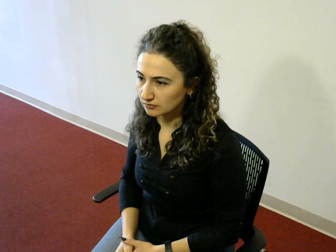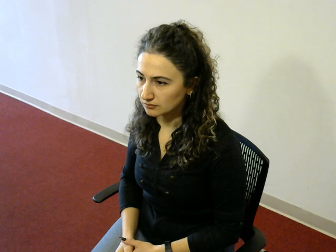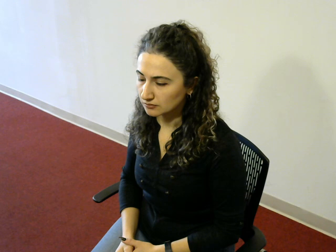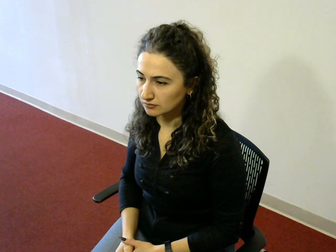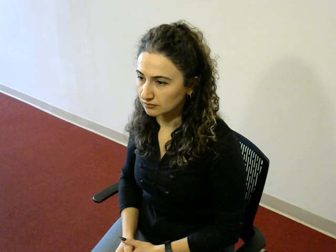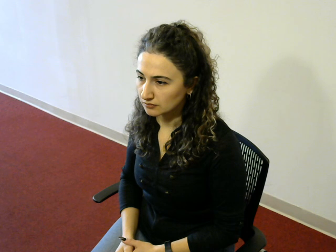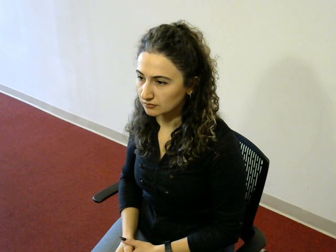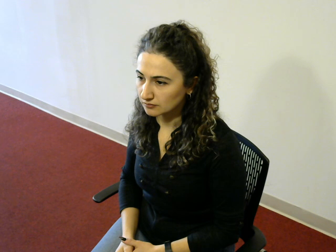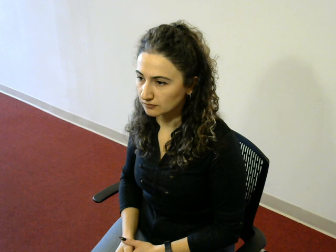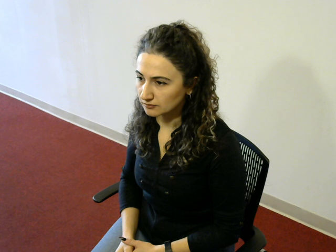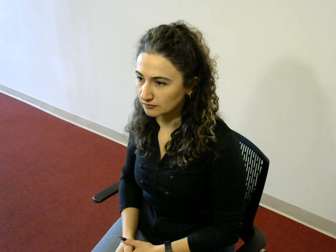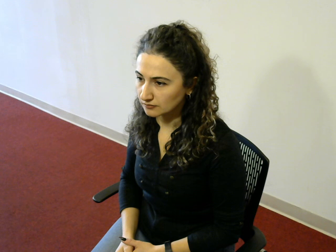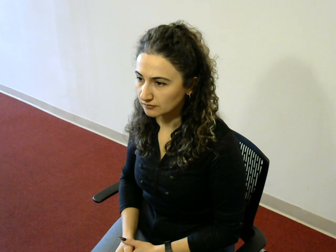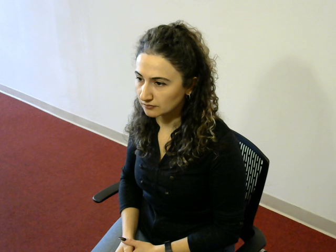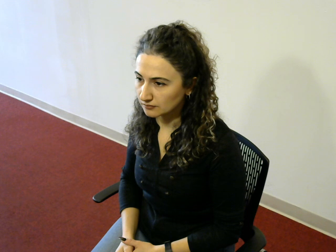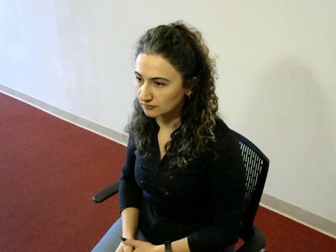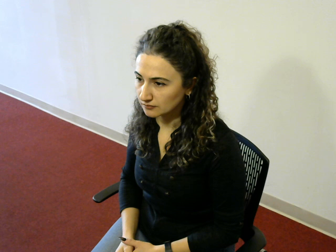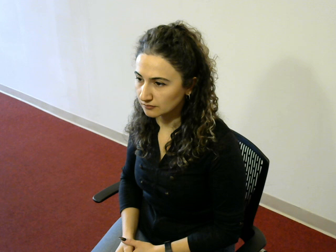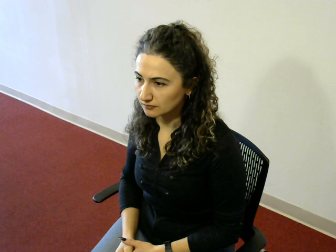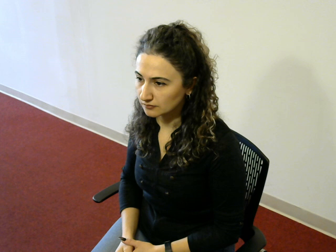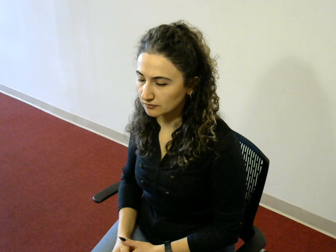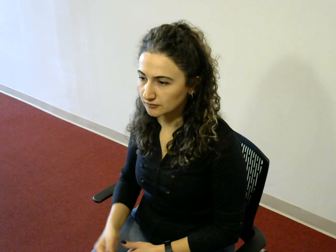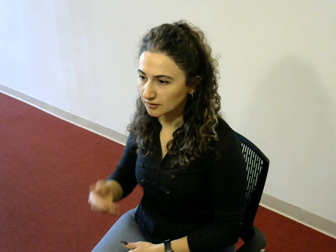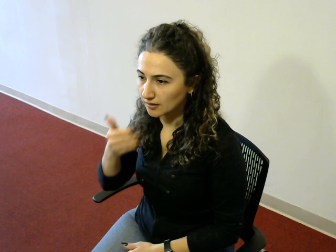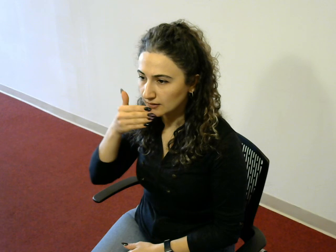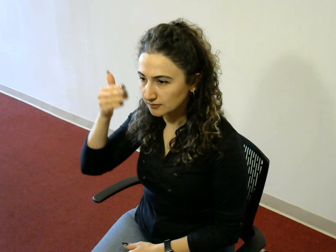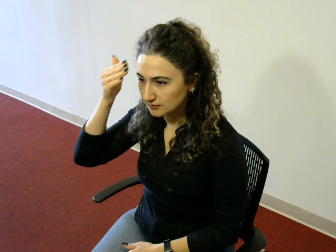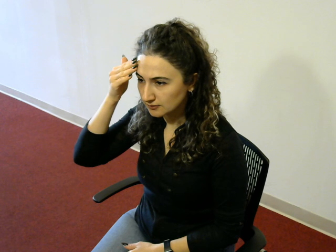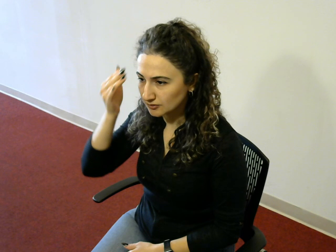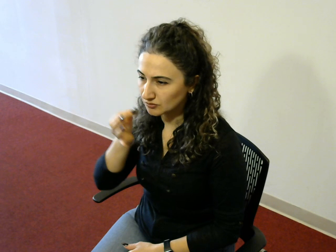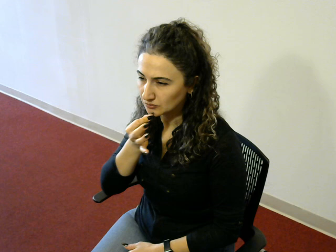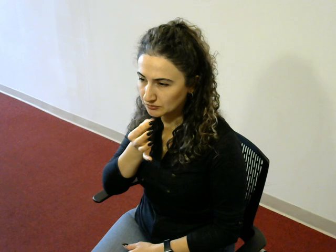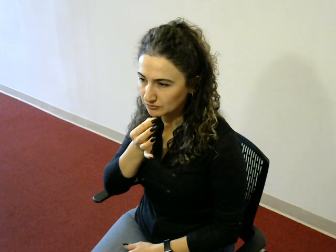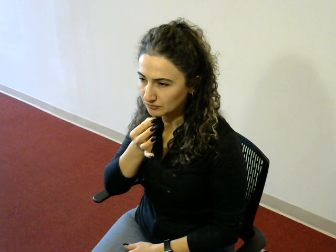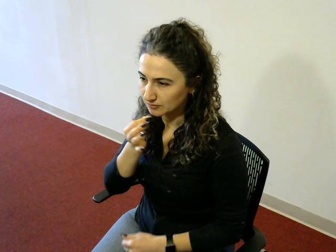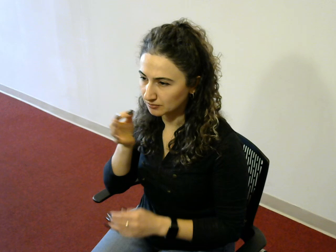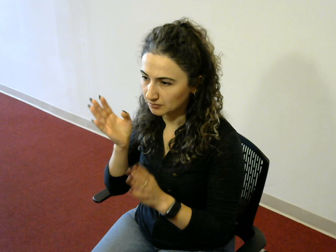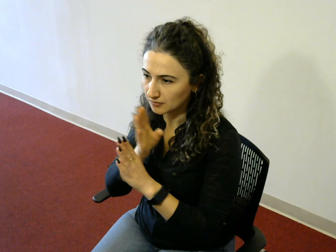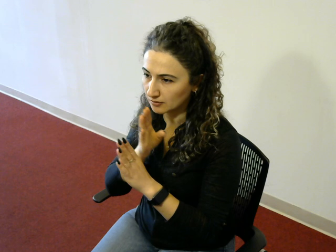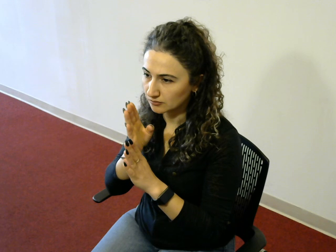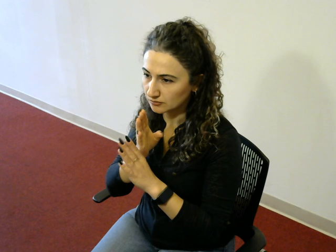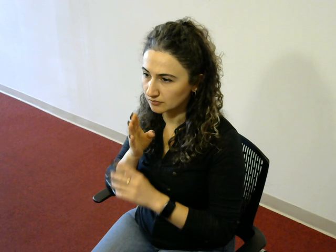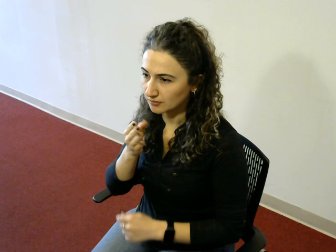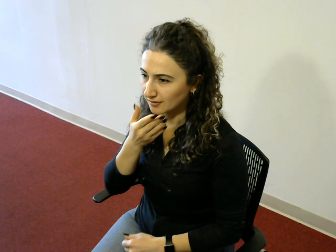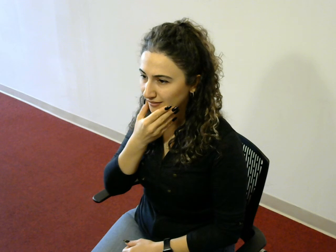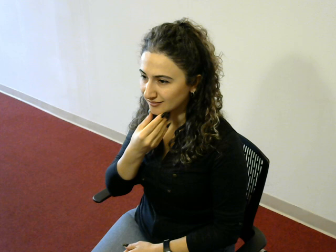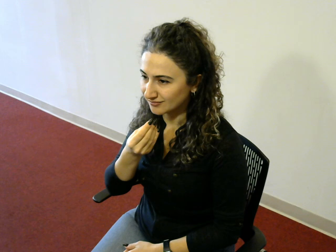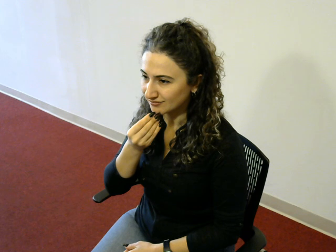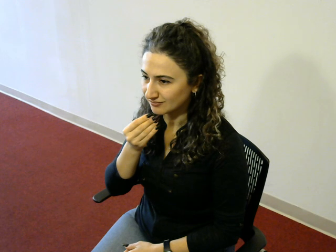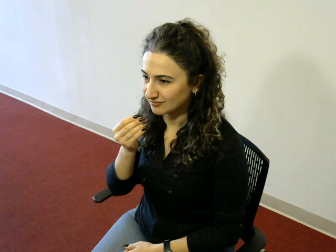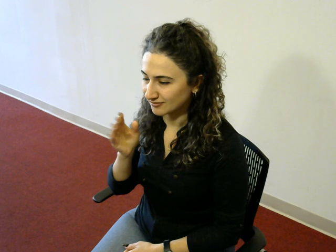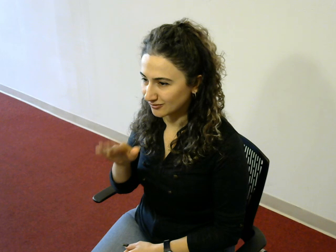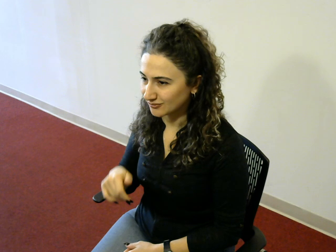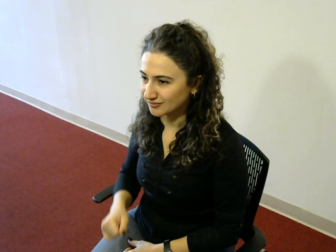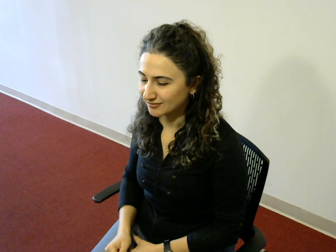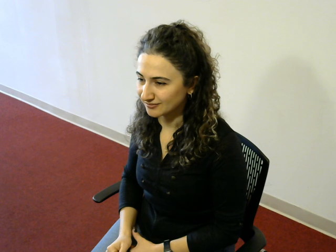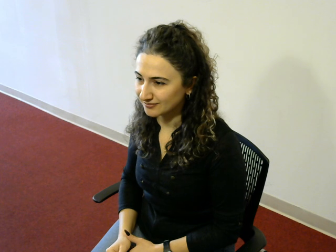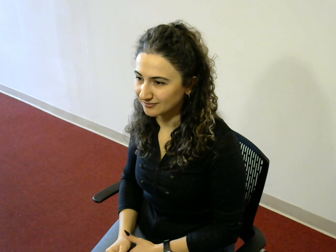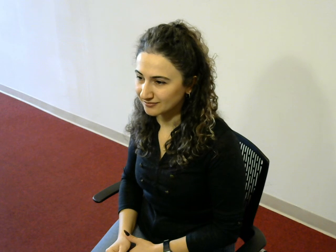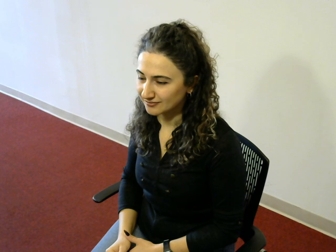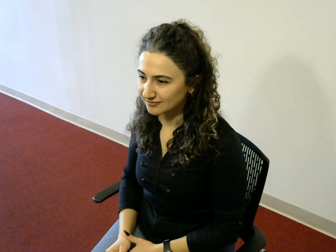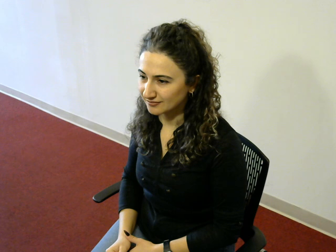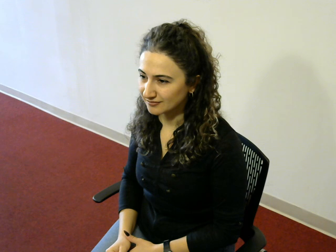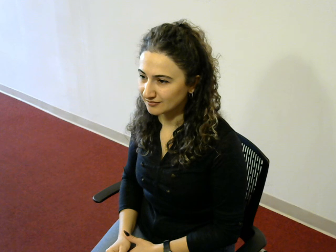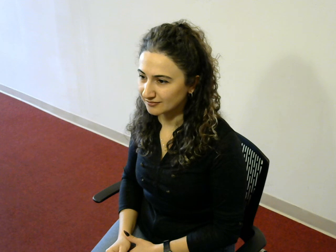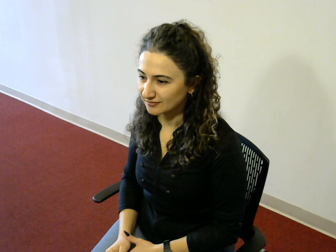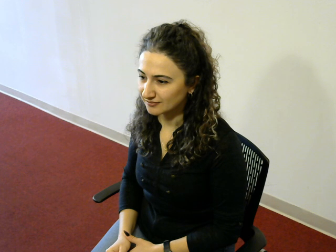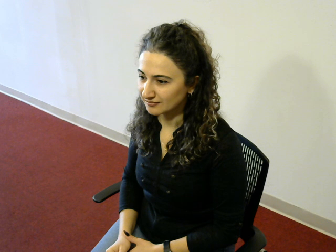Yazda havalar qəşəng olur